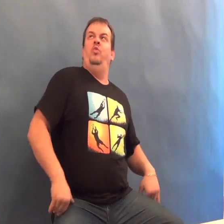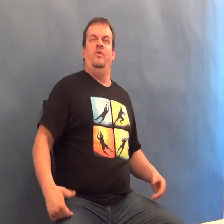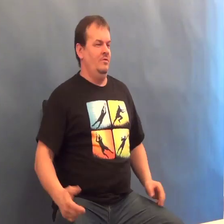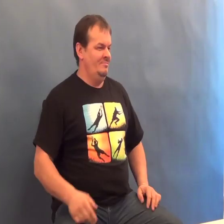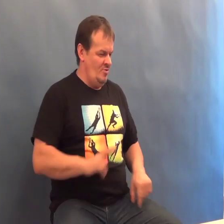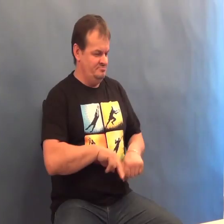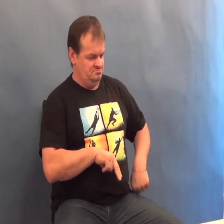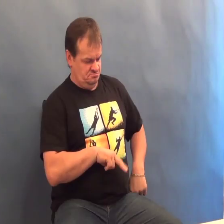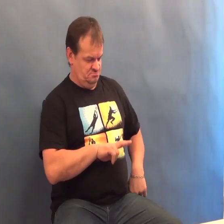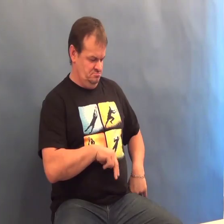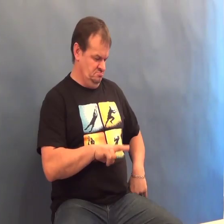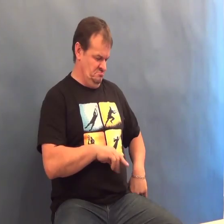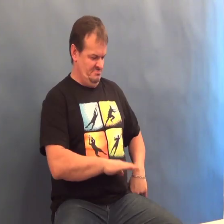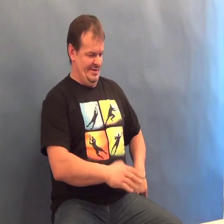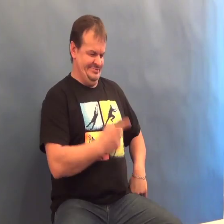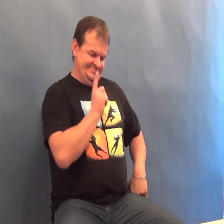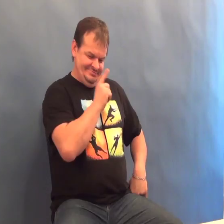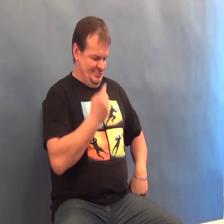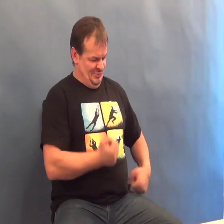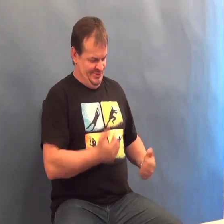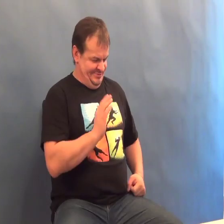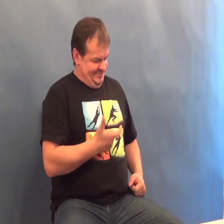A policjant przygląda mu się i stwierdza, że to mały dzieciak, więc okej, nic się nie dzieje.